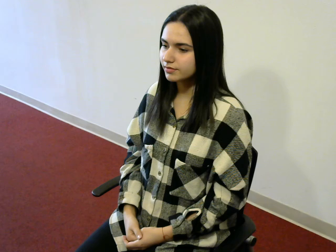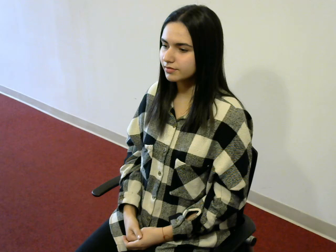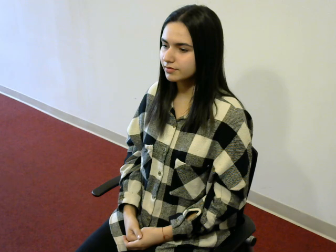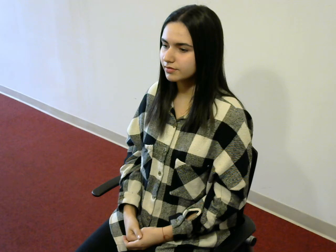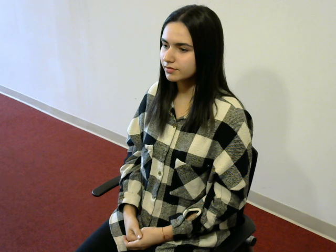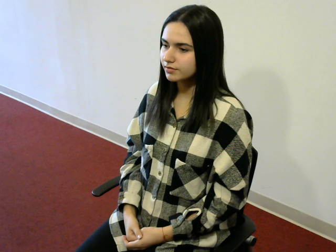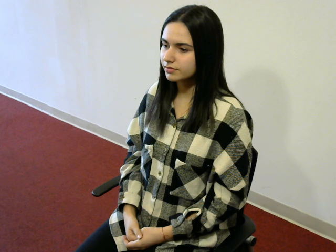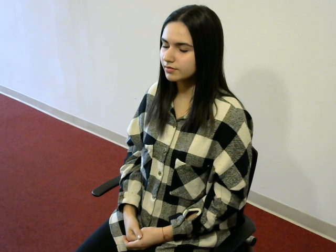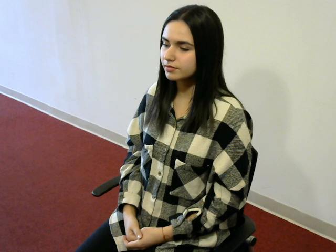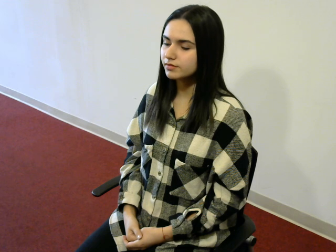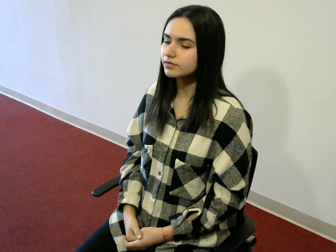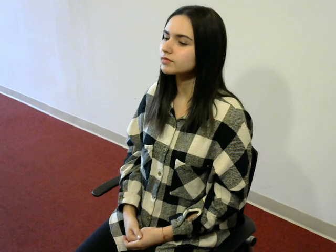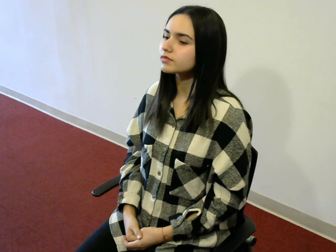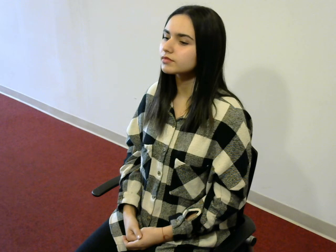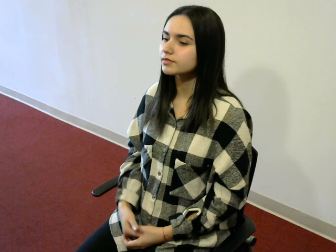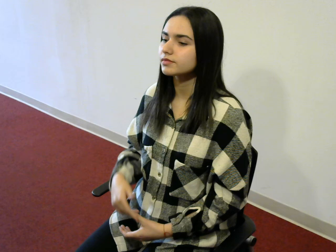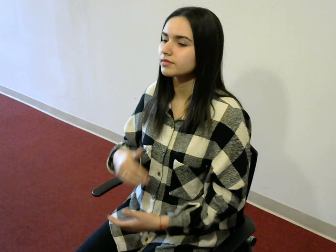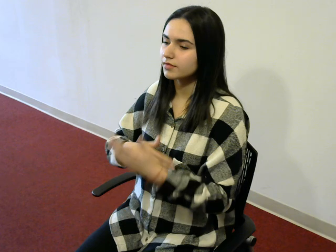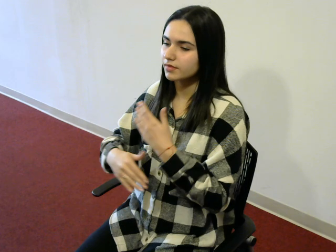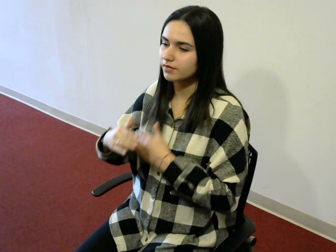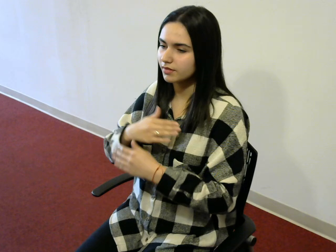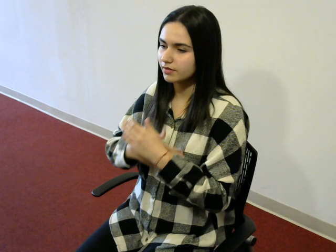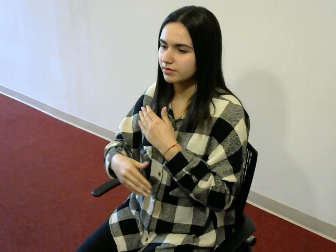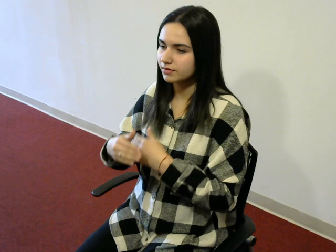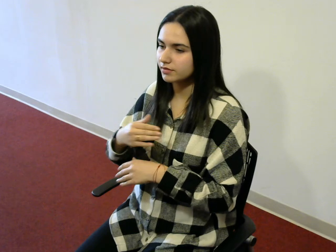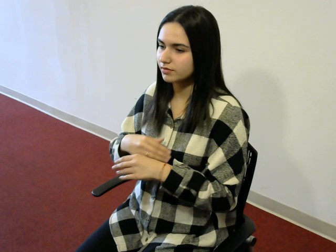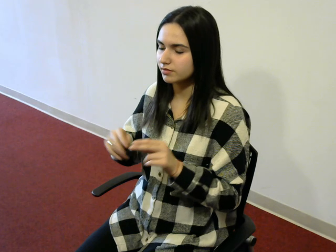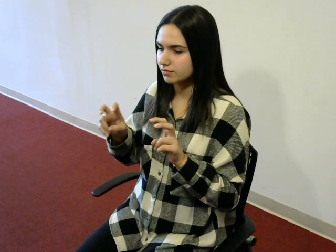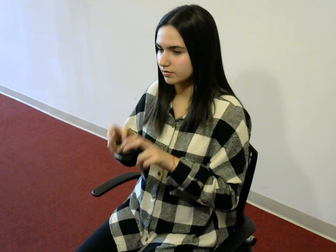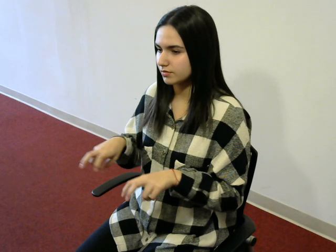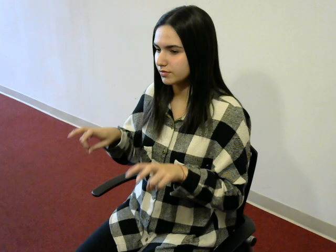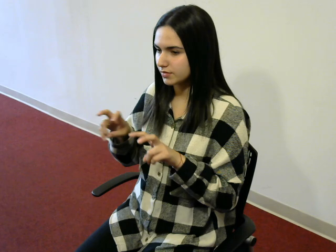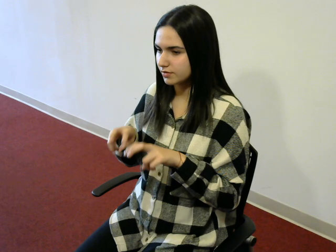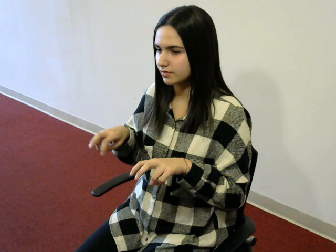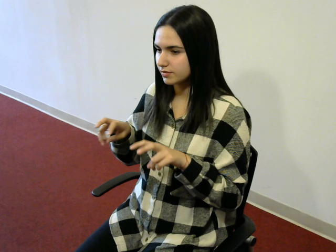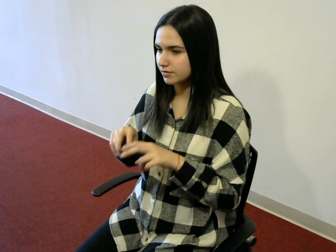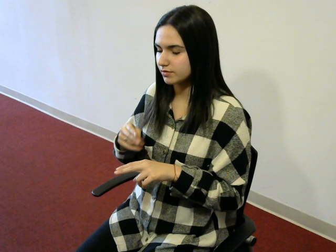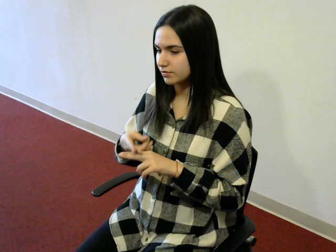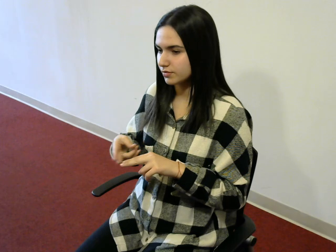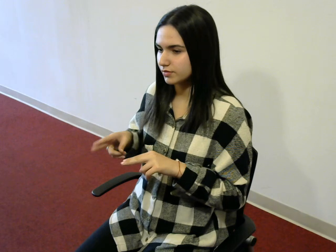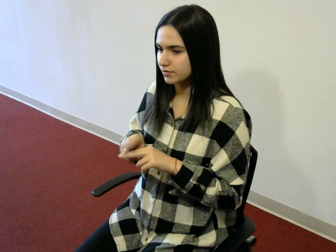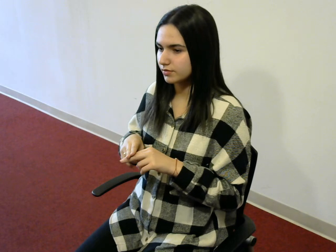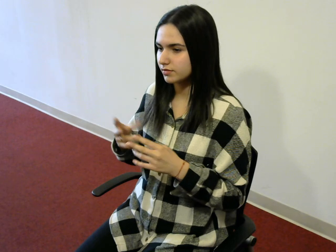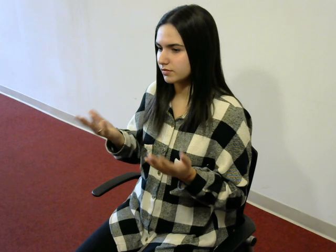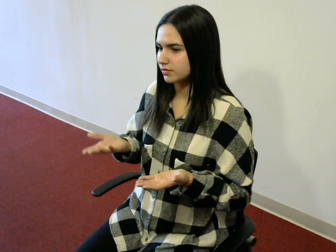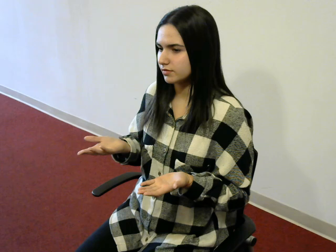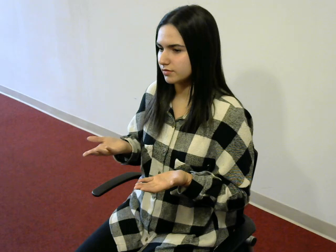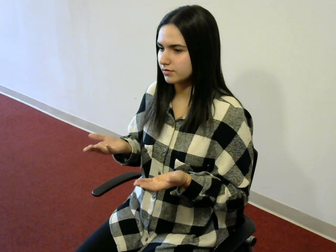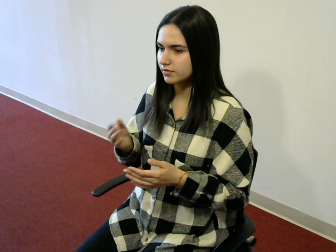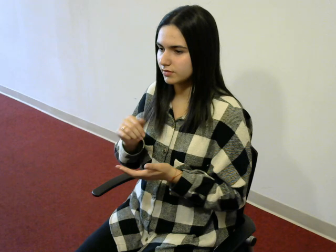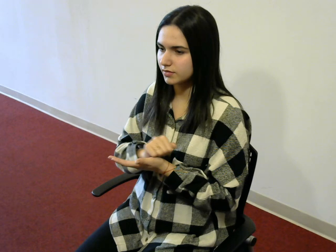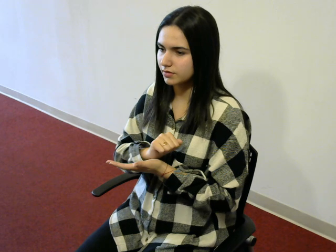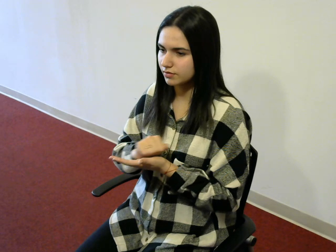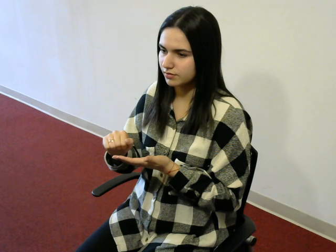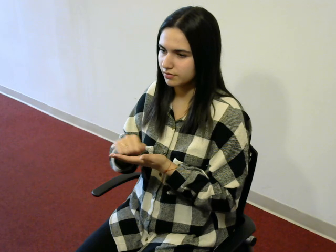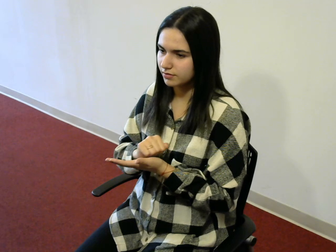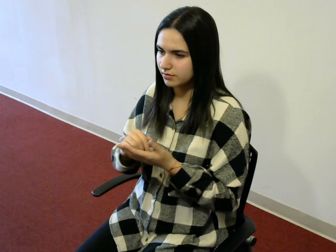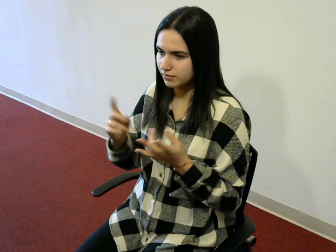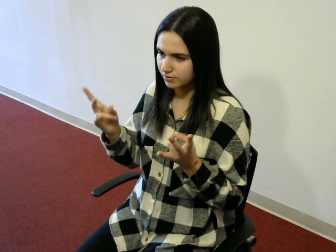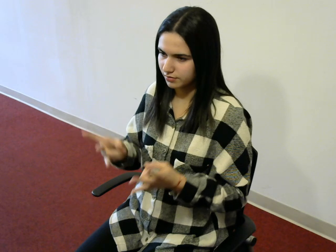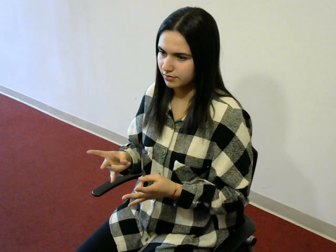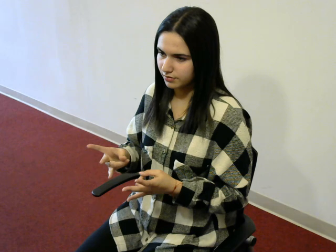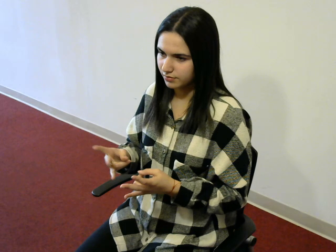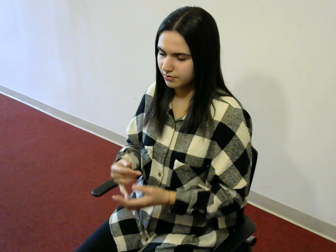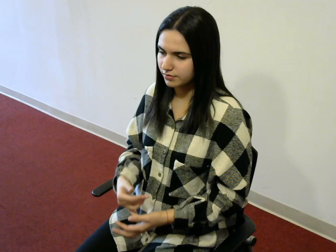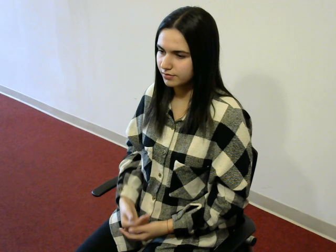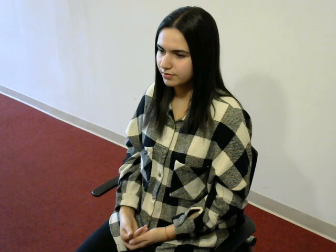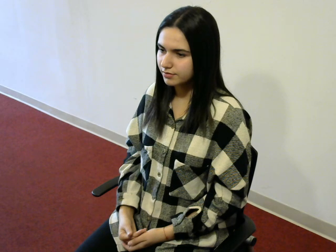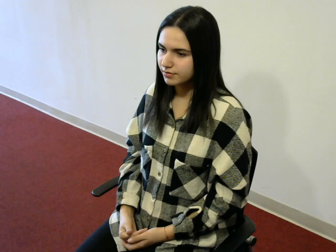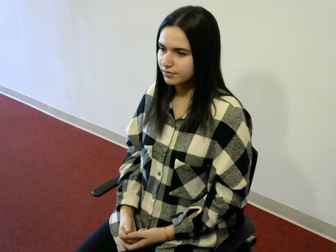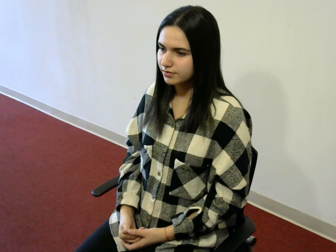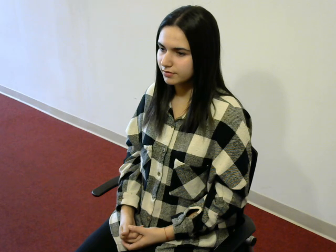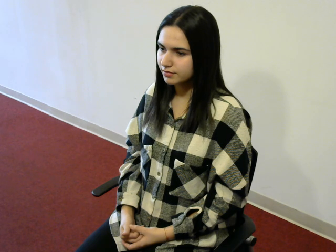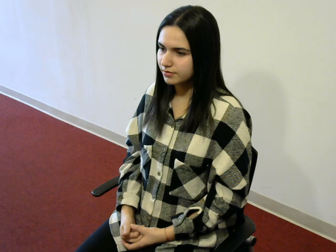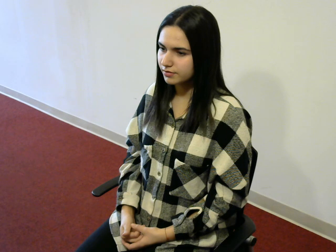Əlilliyin müəyyən edilməsi üçün hansı sənədlər lazımdır